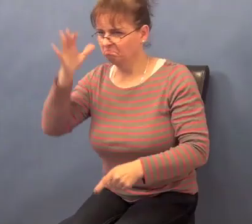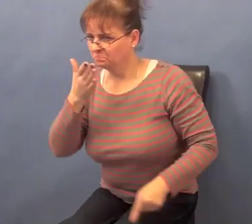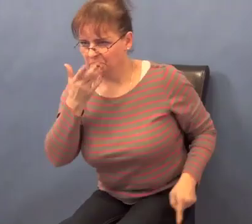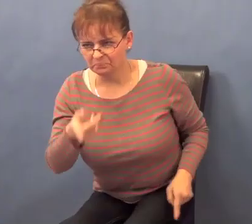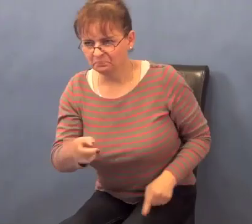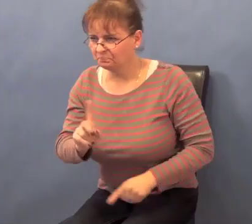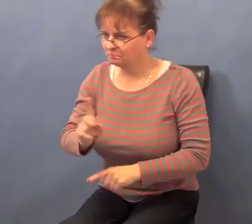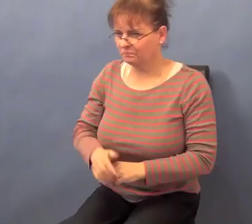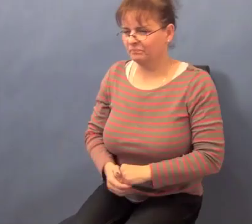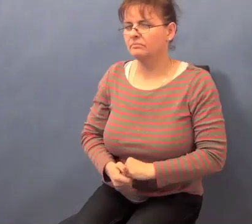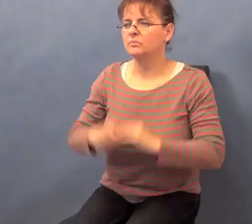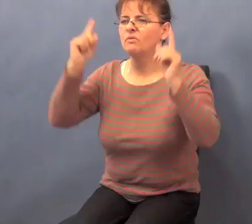Nie ma tego znaku w ogóle.